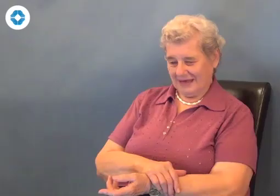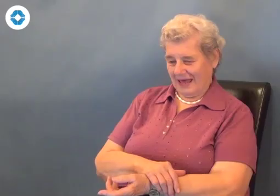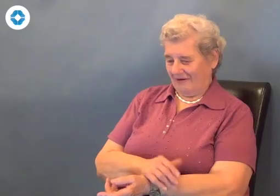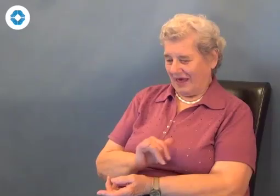W jaki sposób?